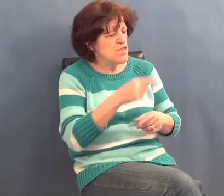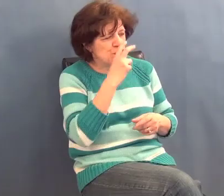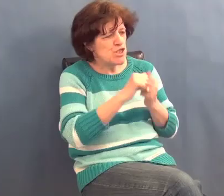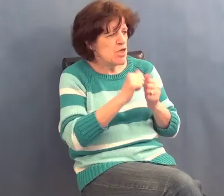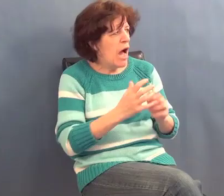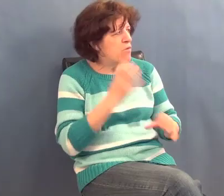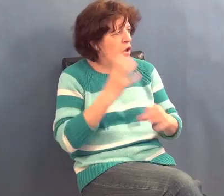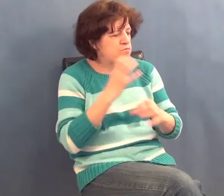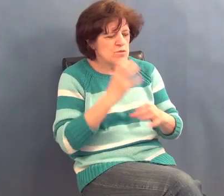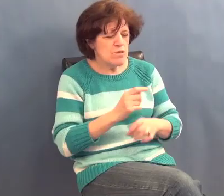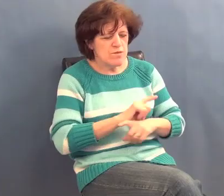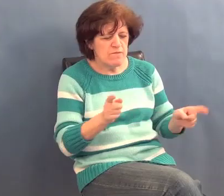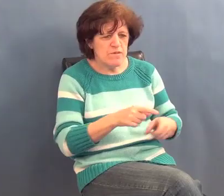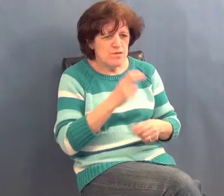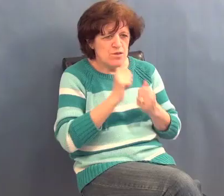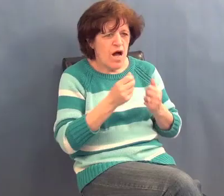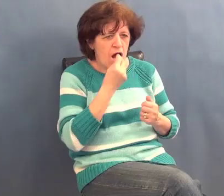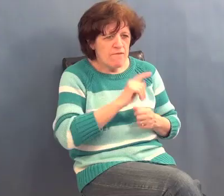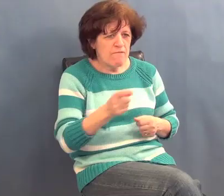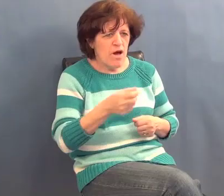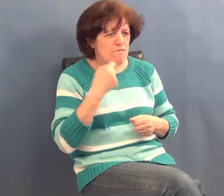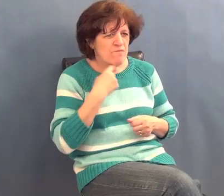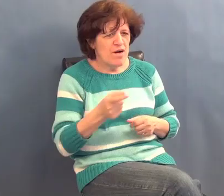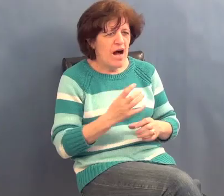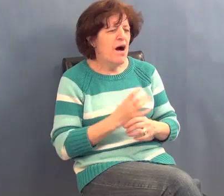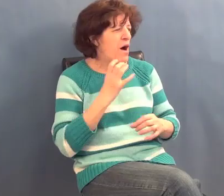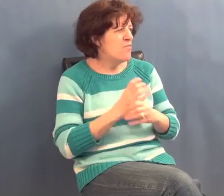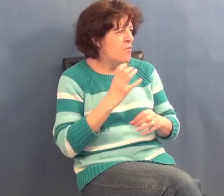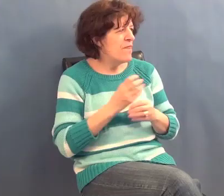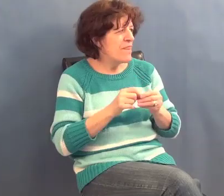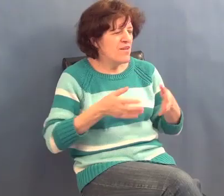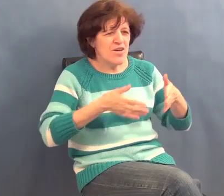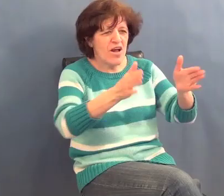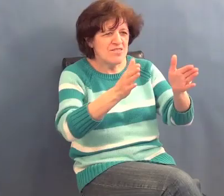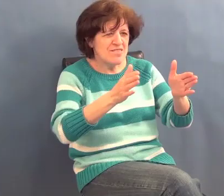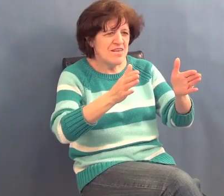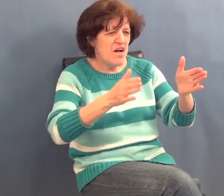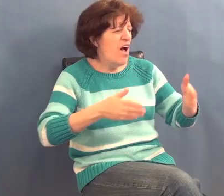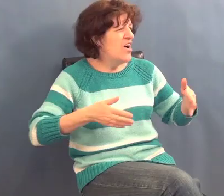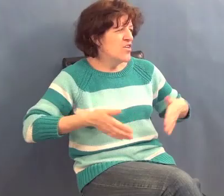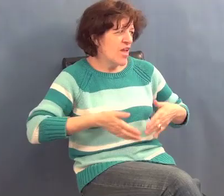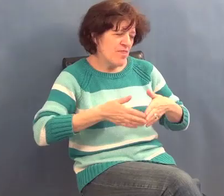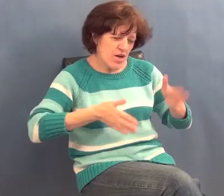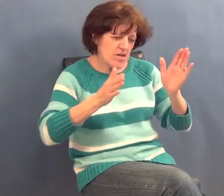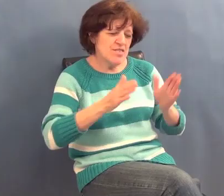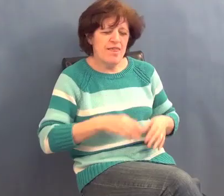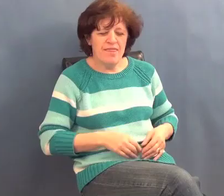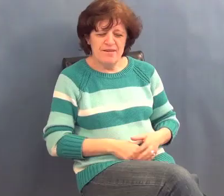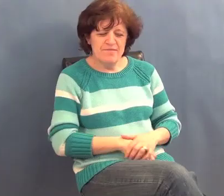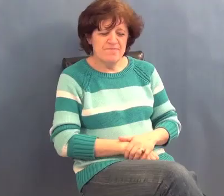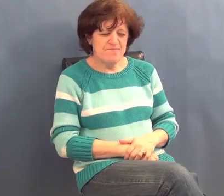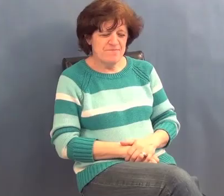Mnie się wydaje, że jak autobus jedzie, to nie wolno pić alkoholu, ani jeść.